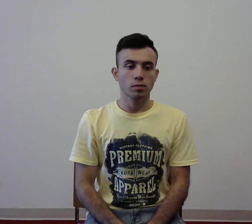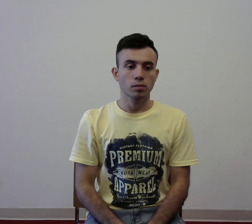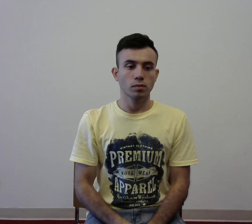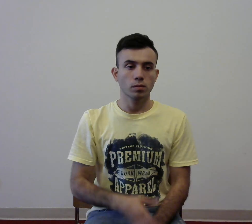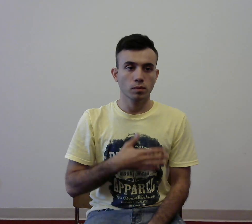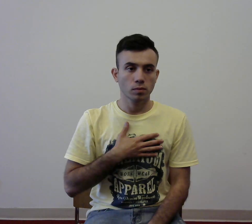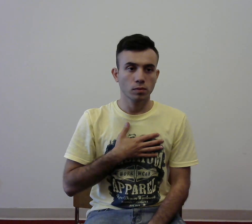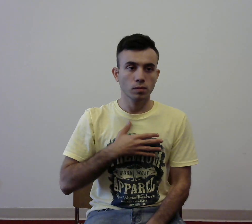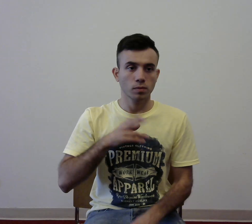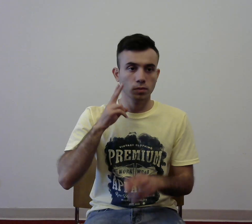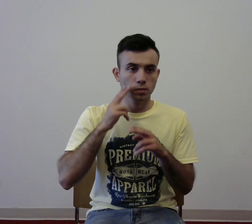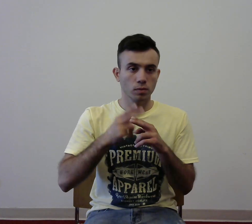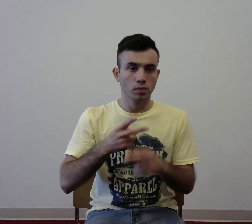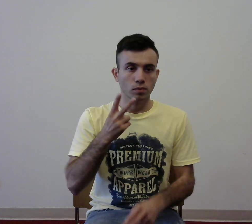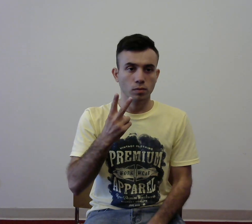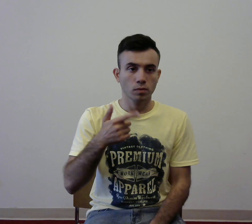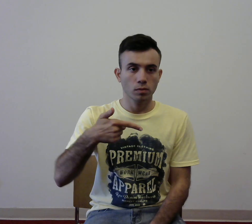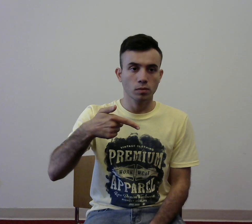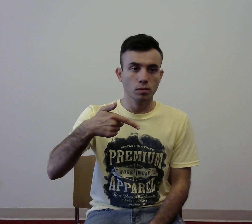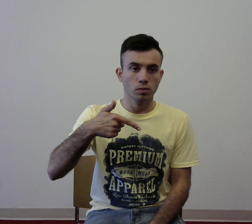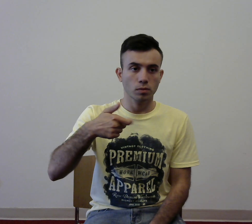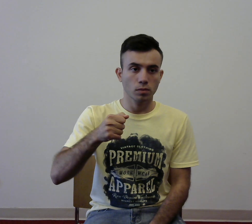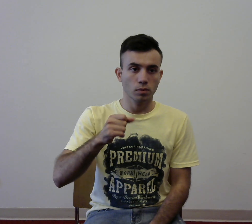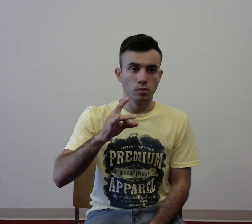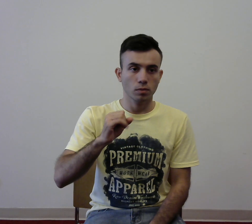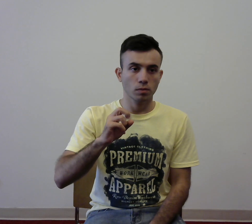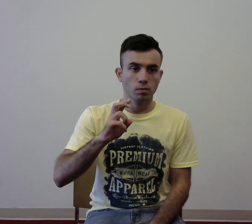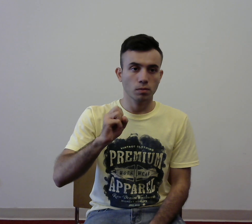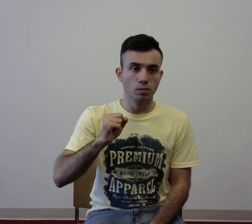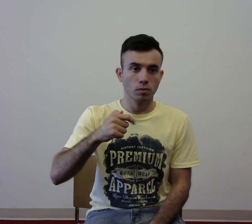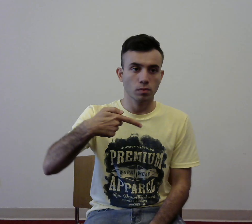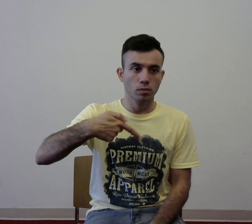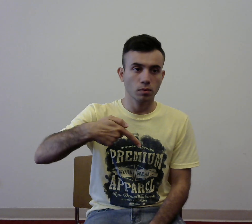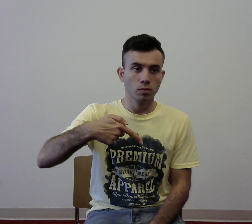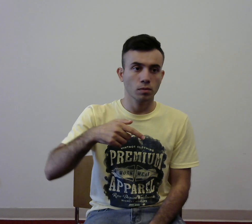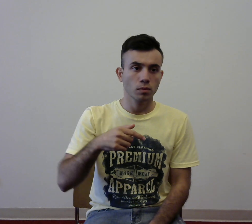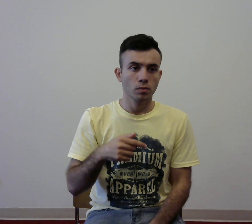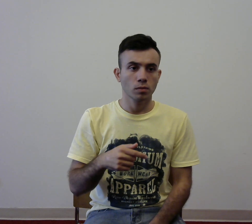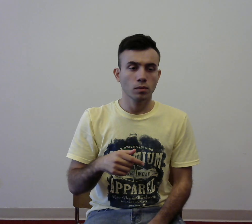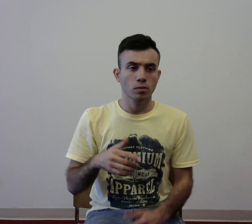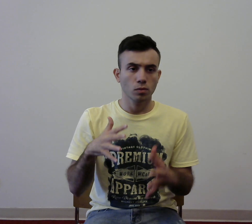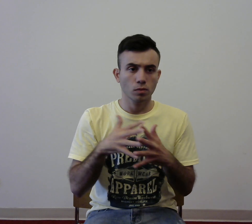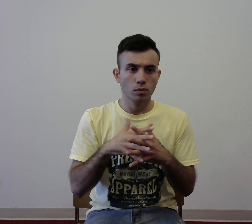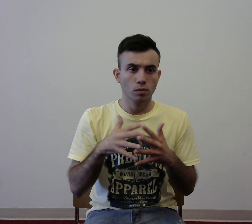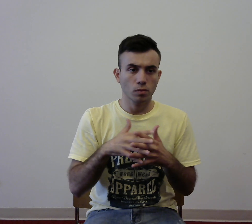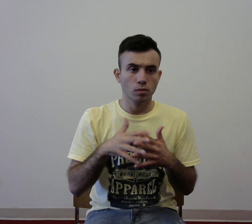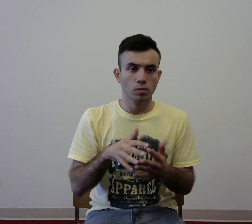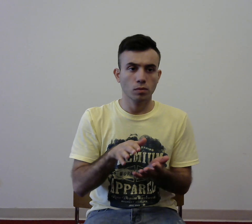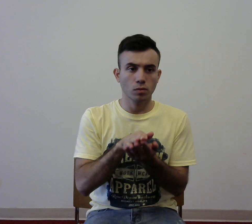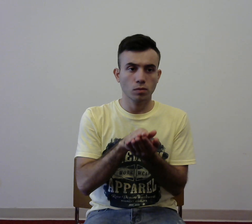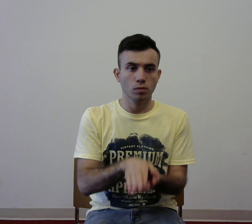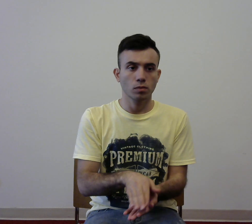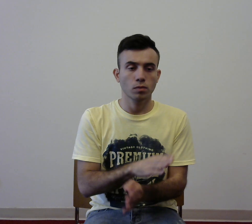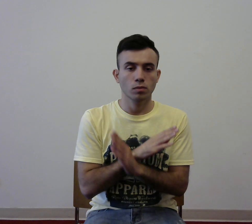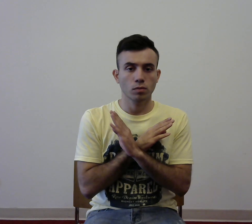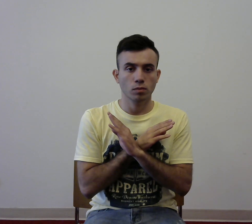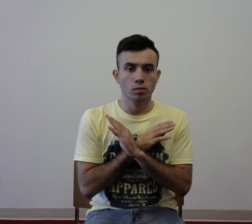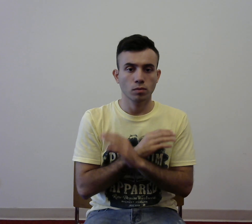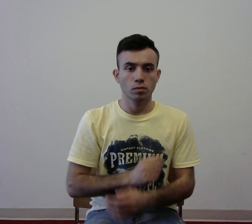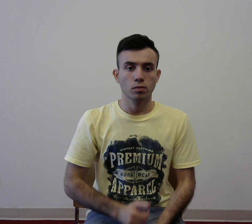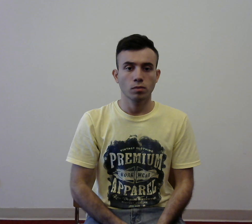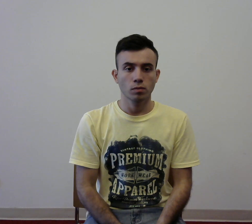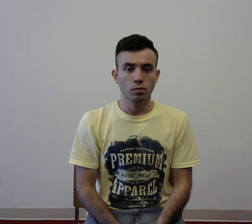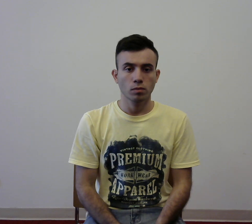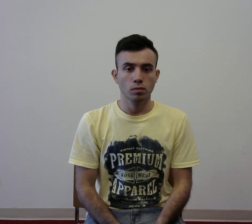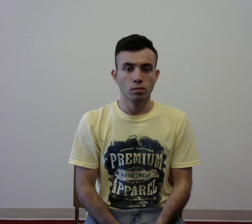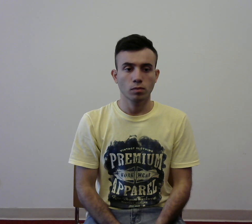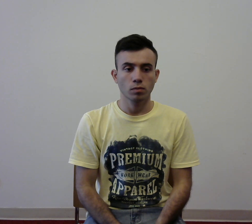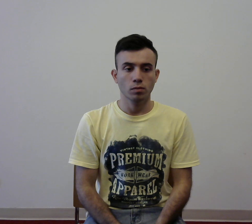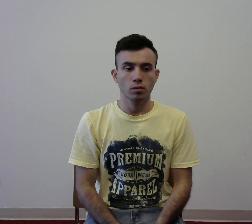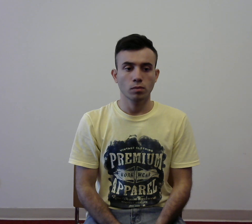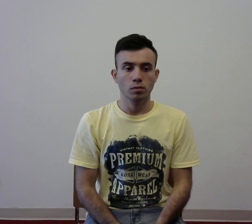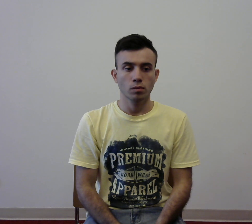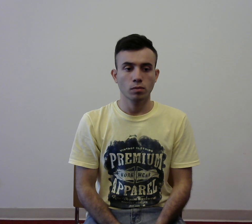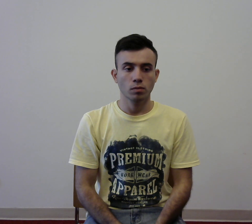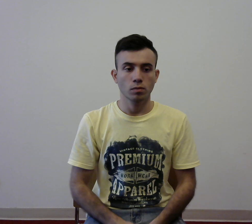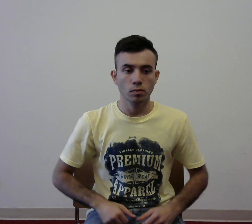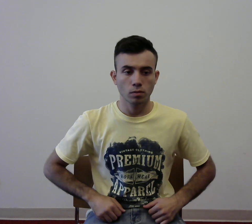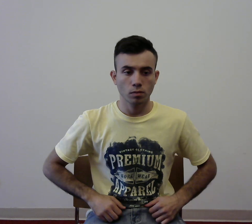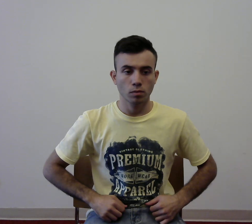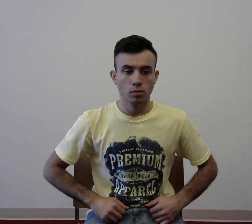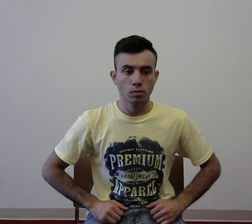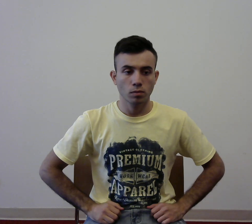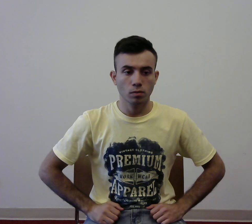Mənim qardaşım 2-ci Qarabağ müharibəsində şəhid olub